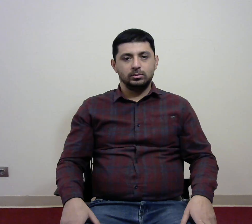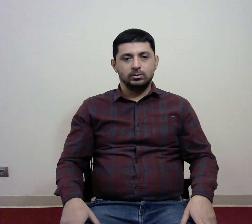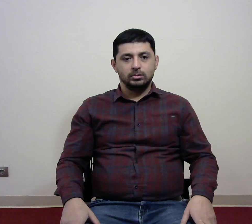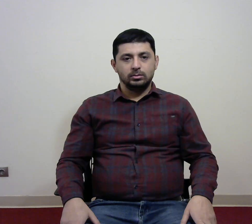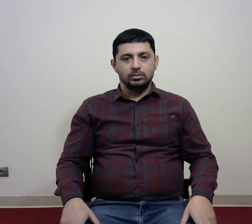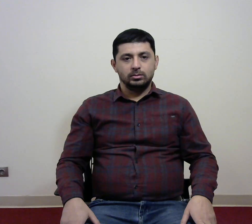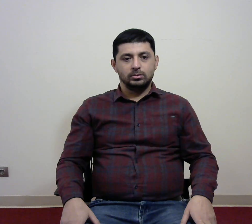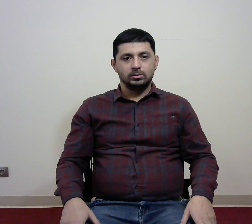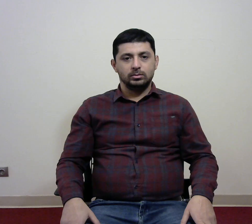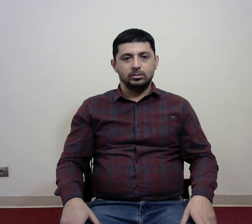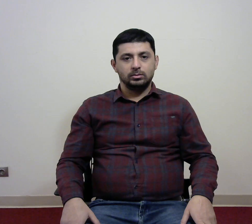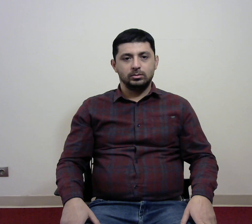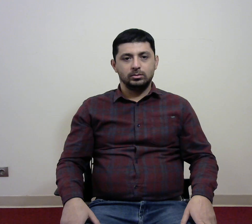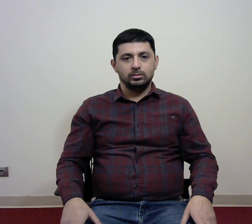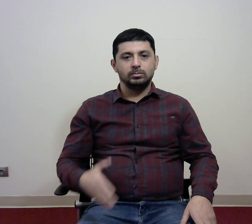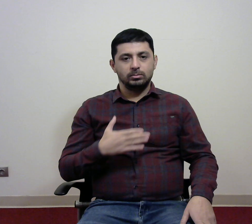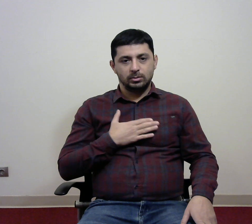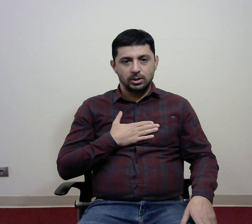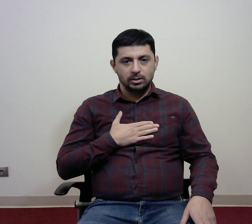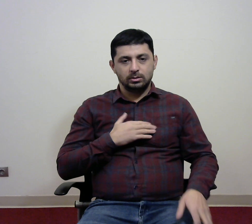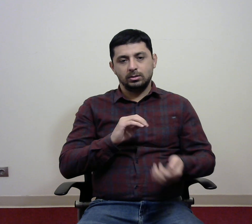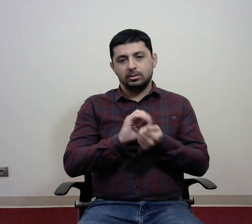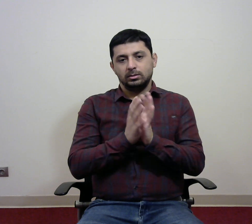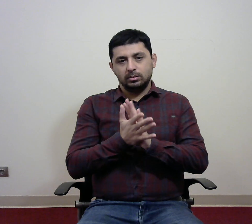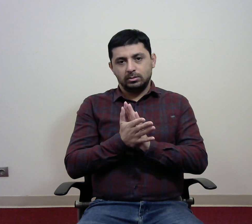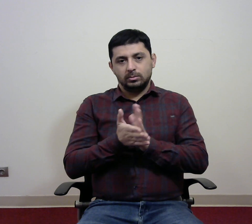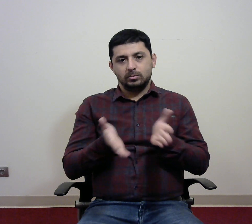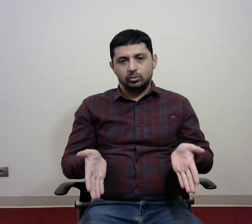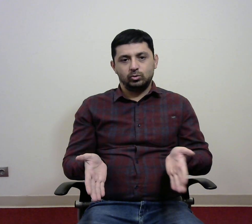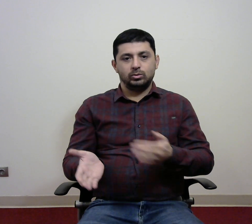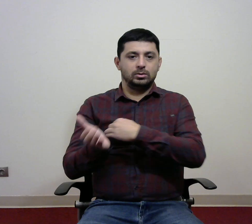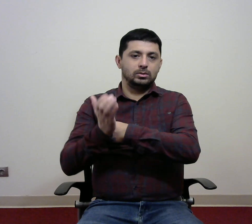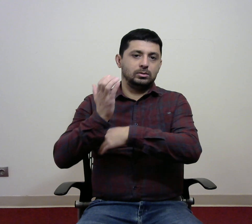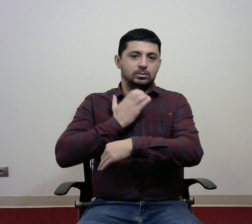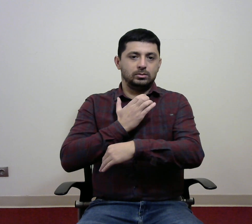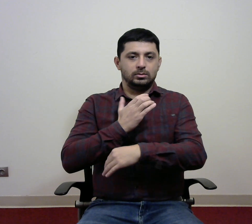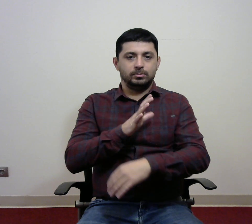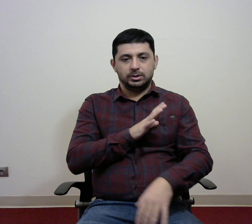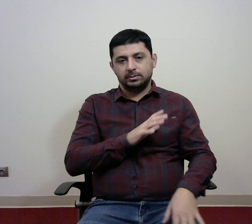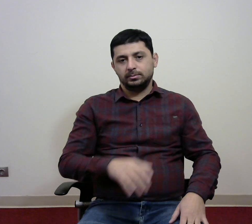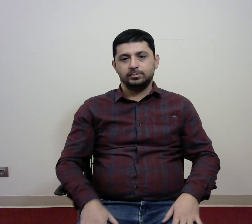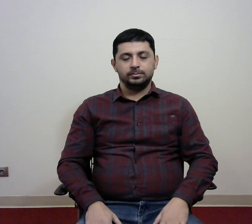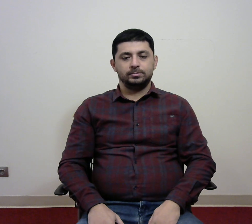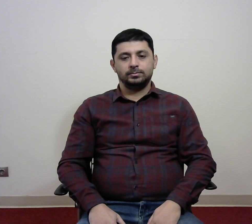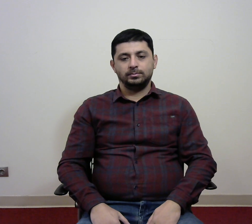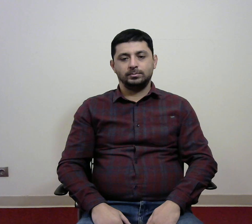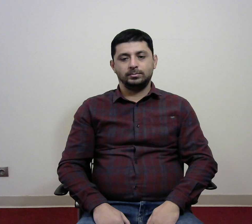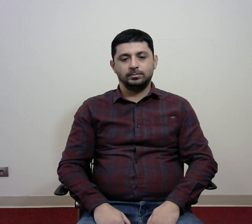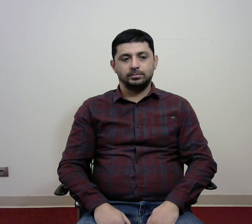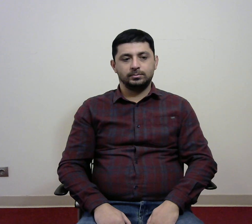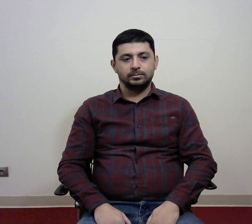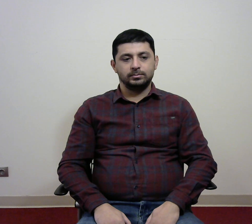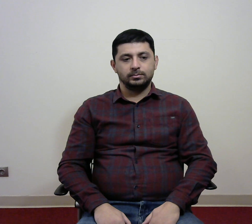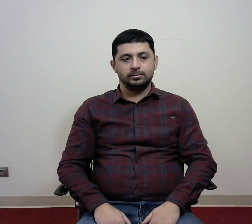Məni ASAN Xidmətdən bura göndəriblər